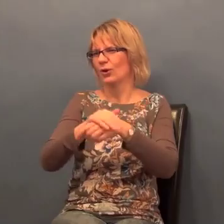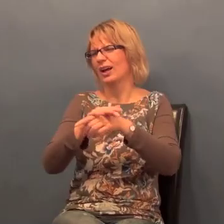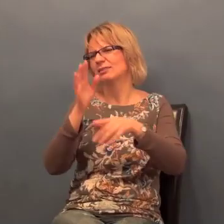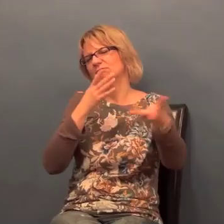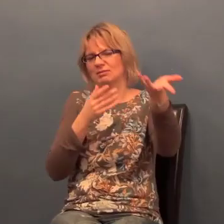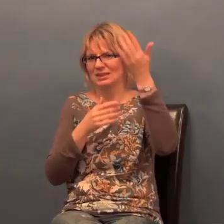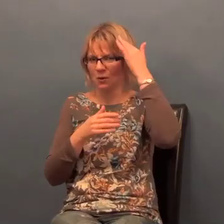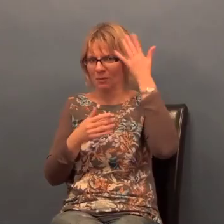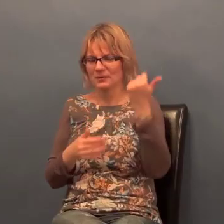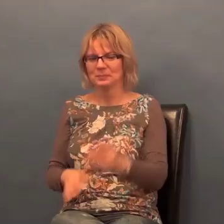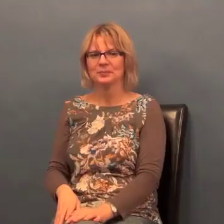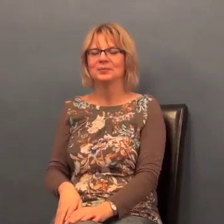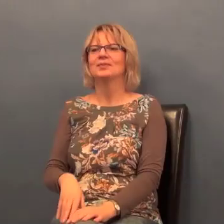Nie wiem, może to jego znajomi.